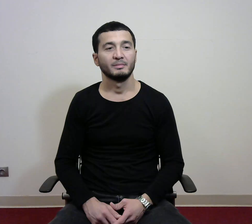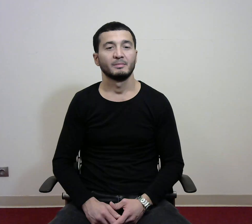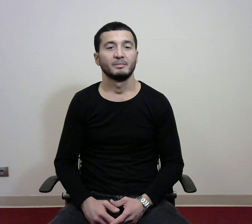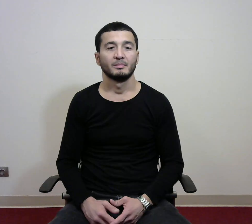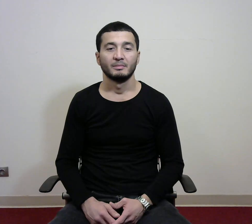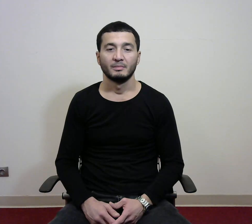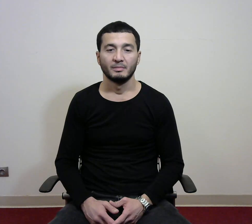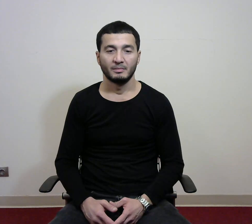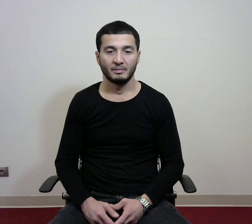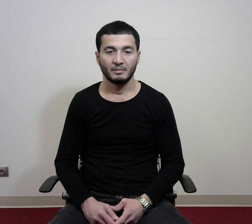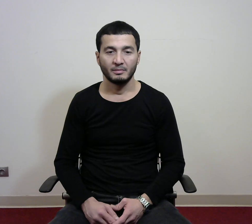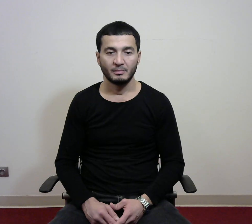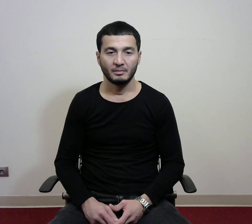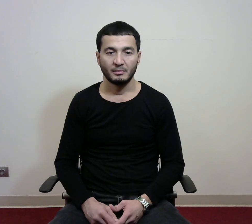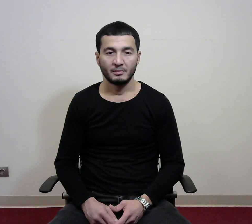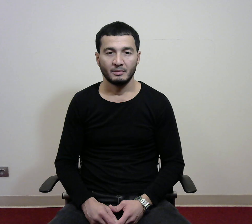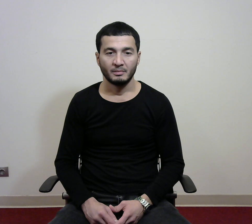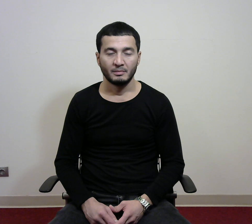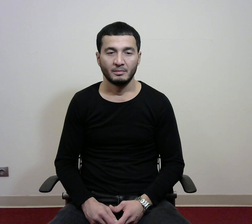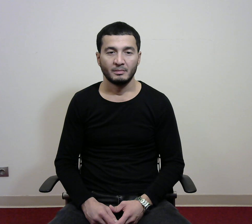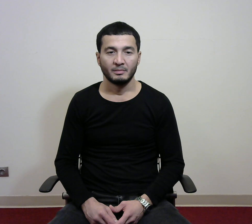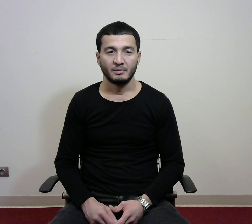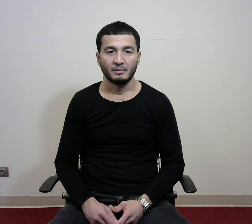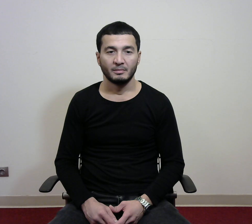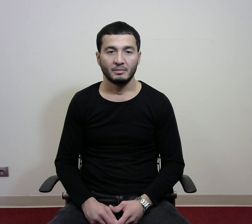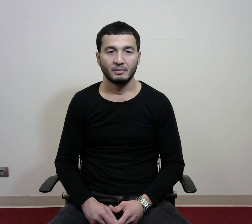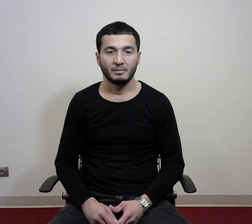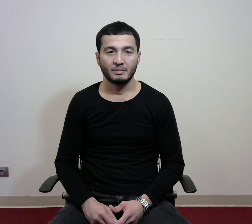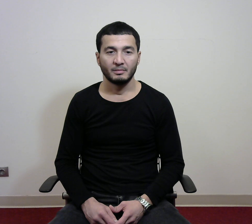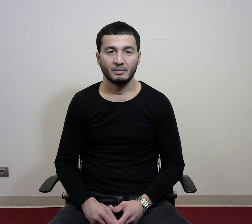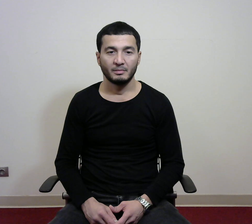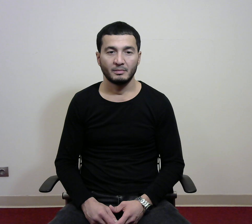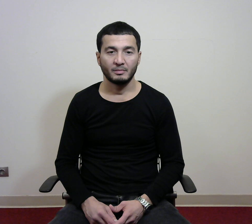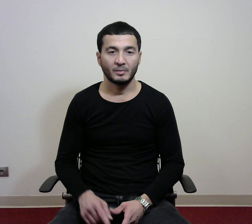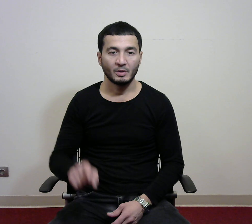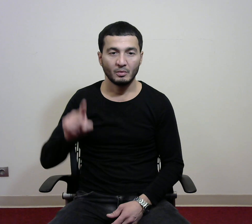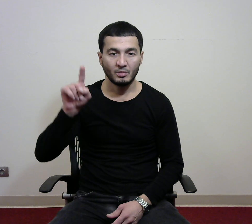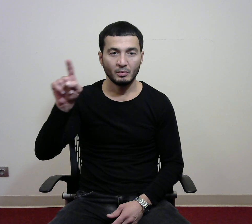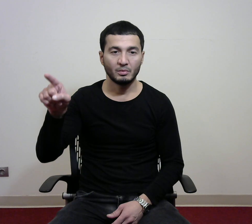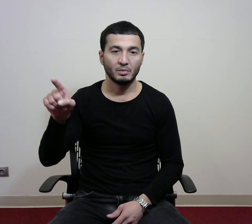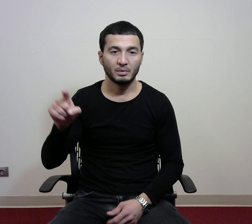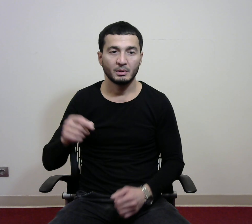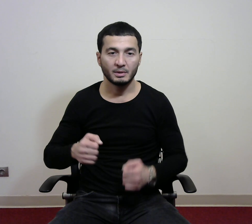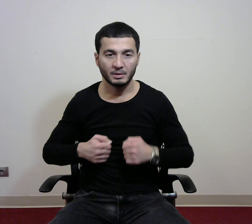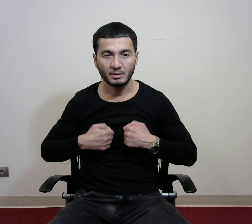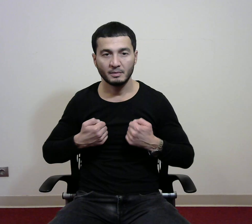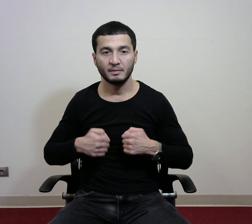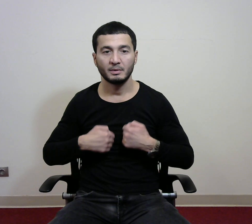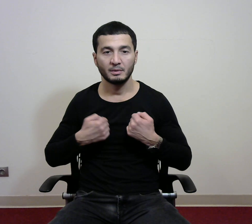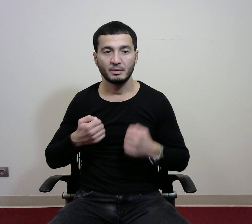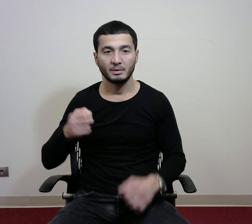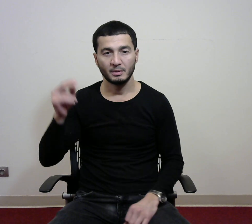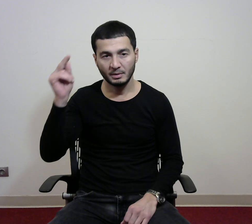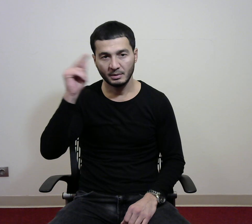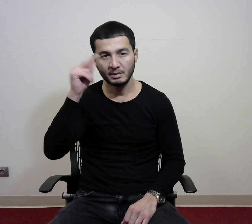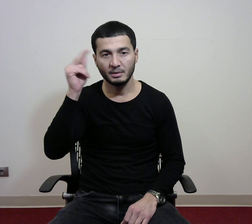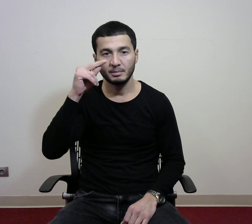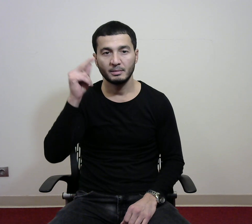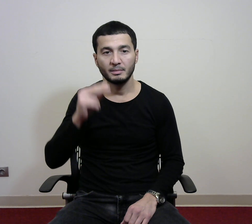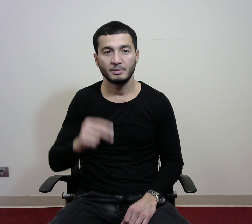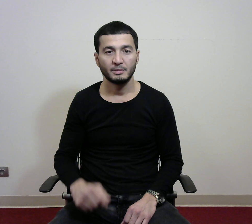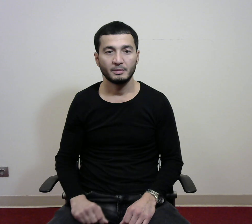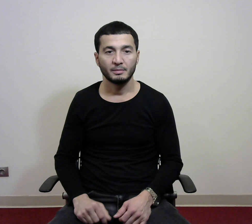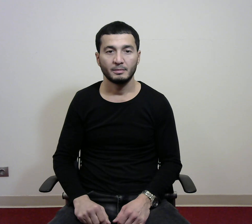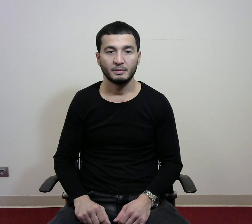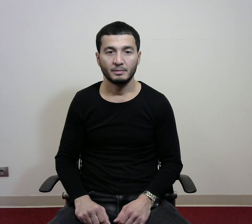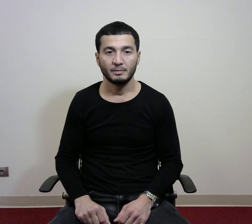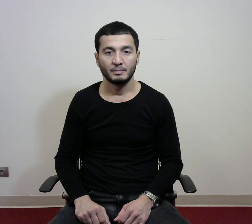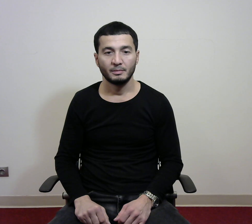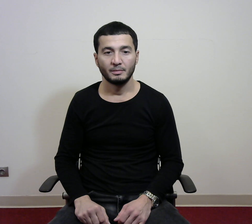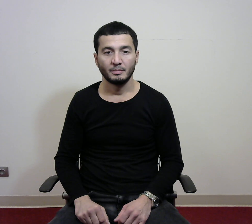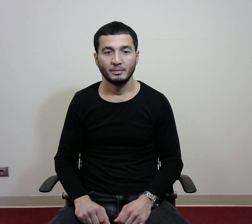O çalışqan şagirddir